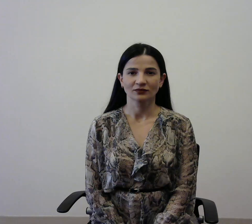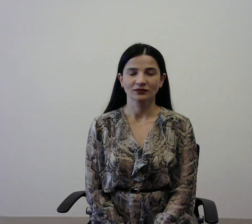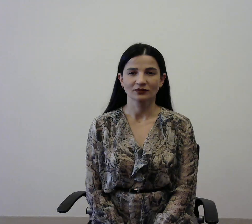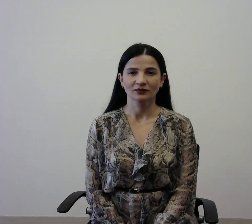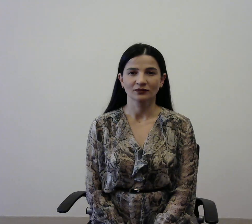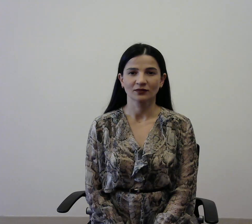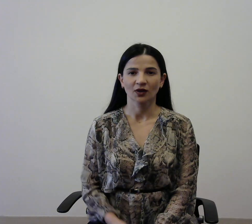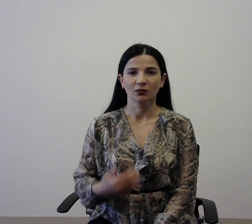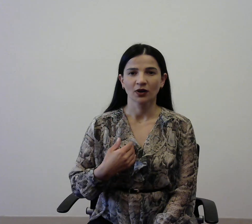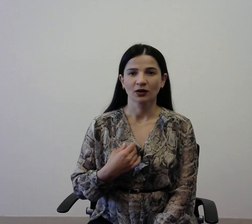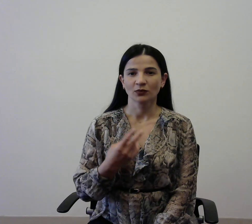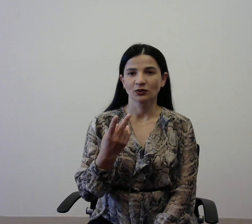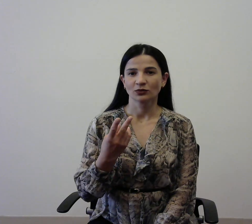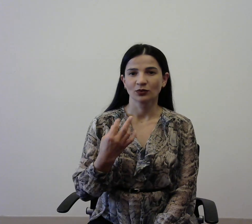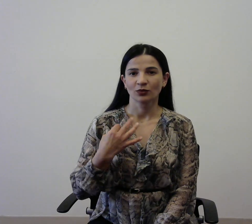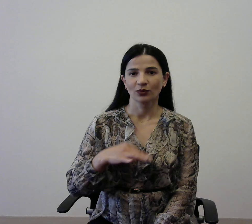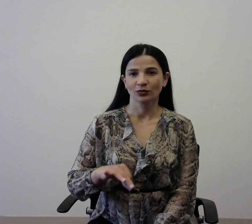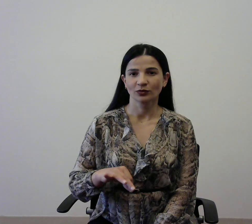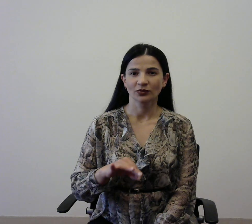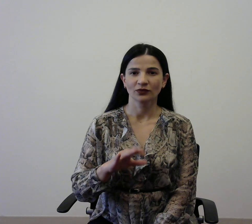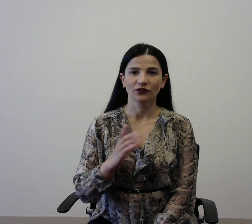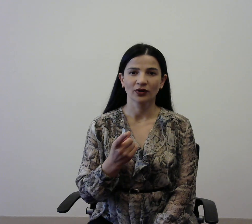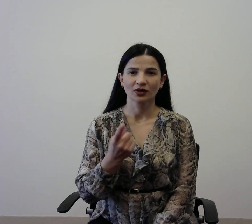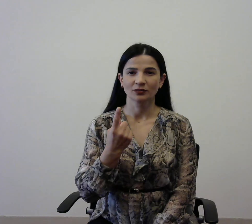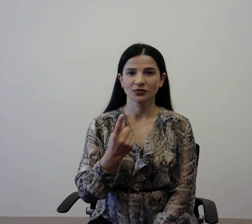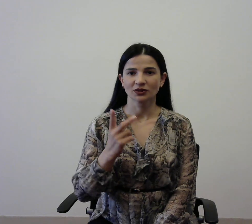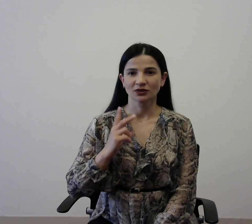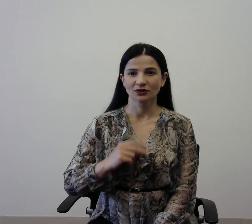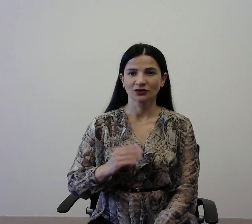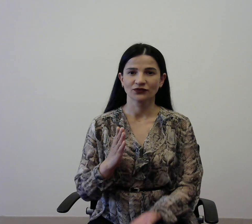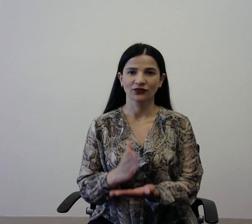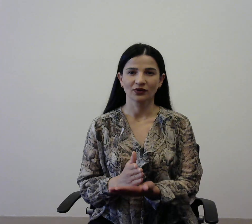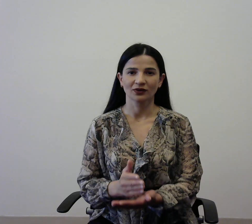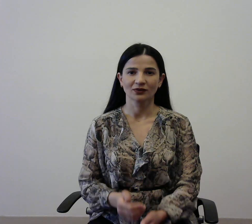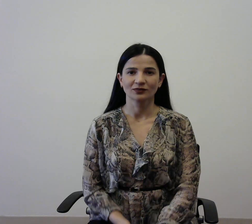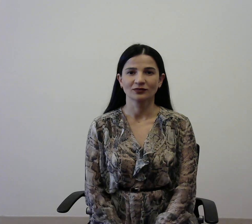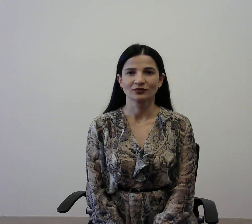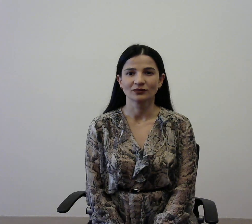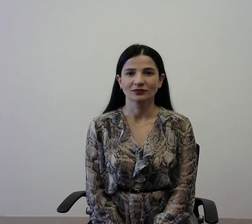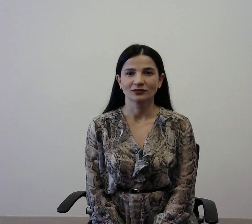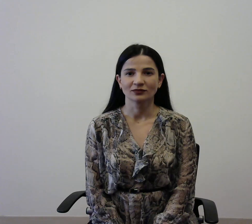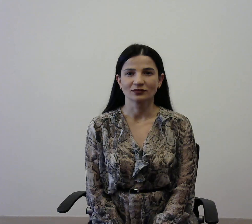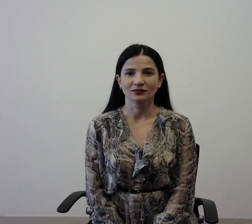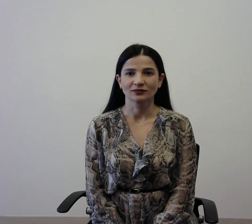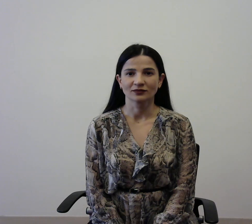Mənim 2 oğlum və 1 qızım var